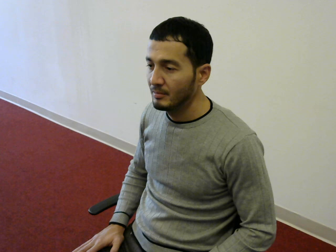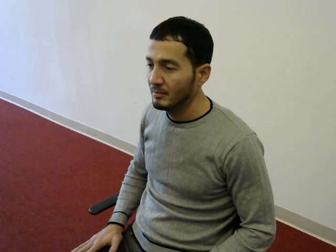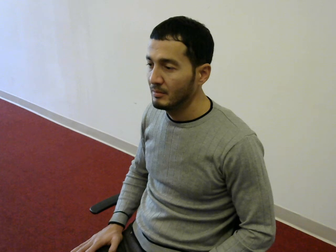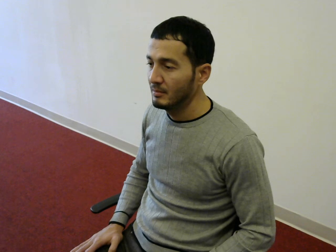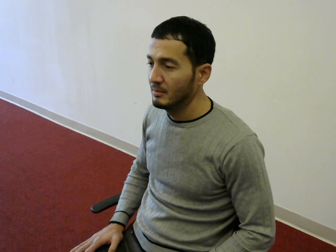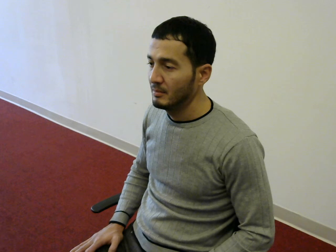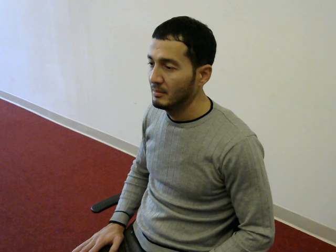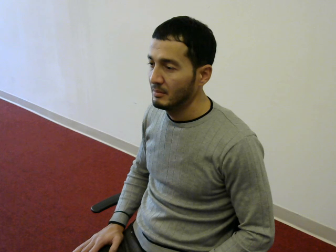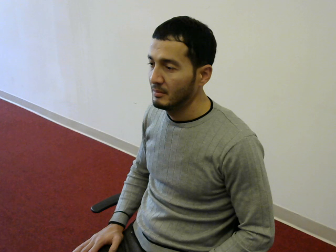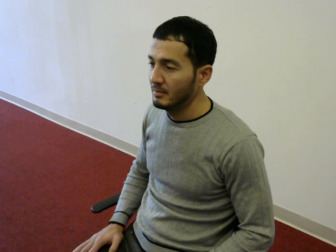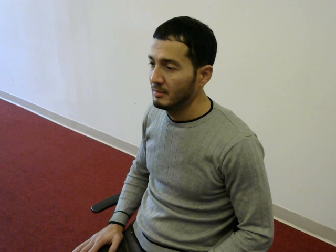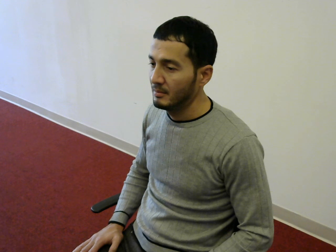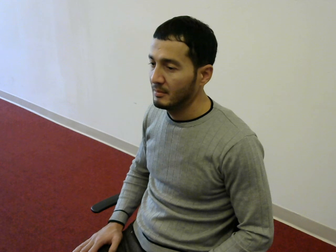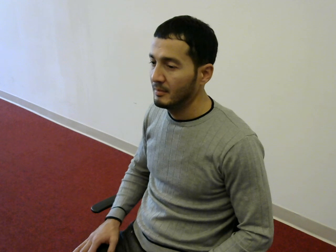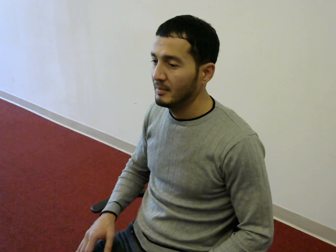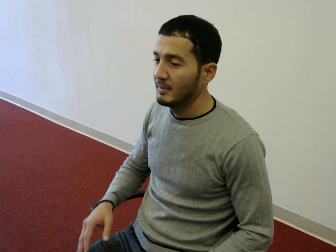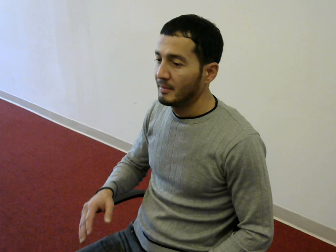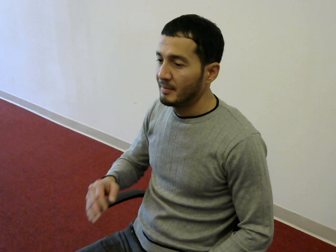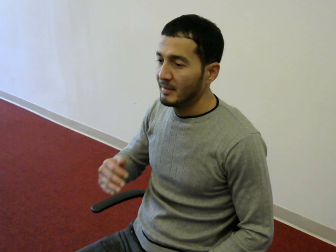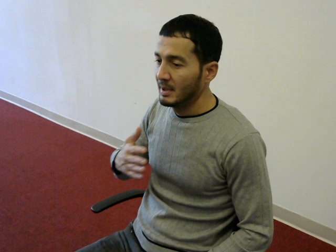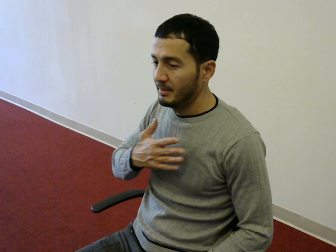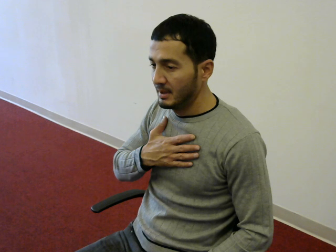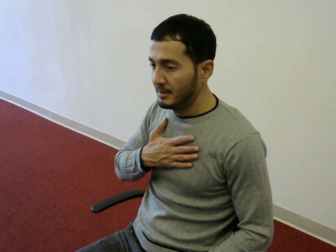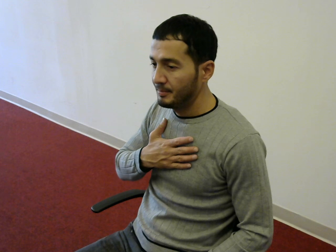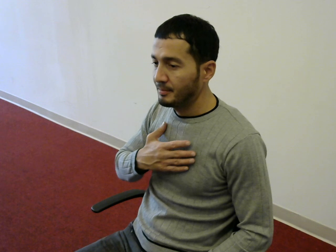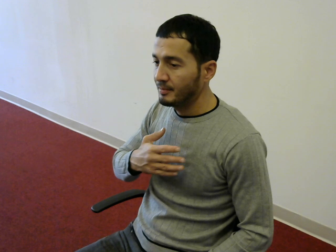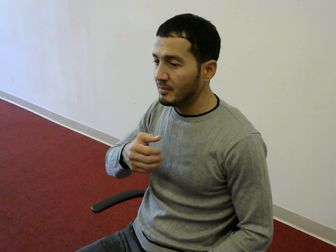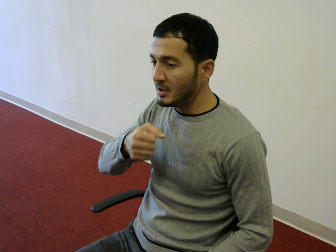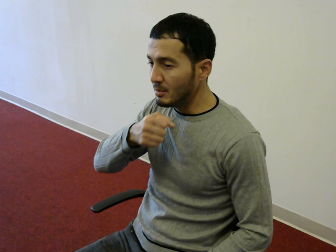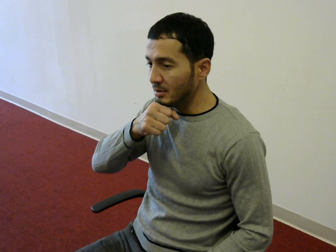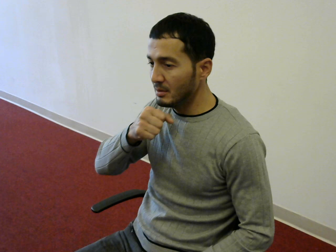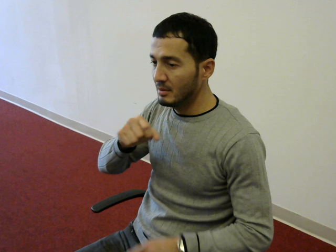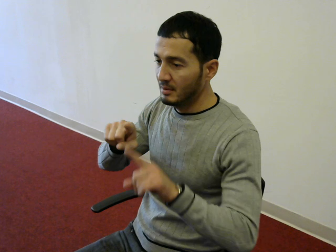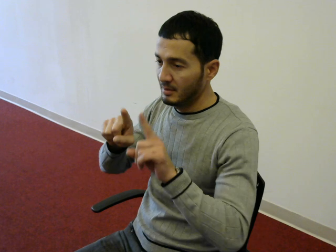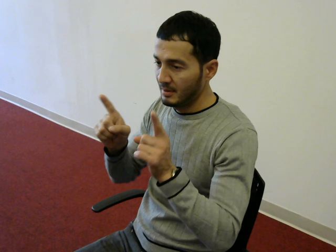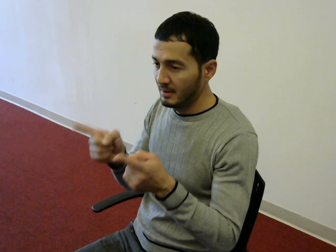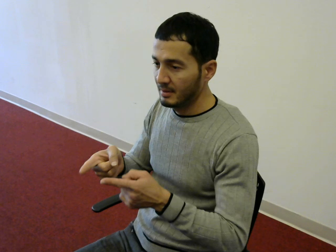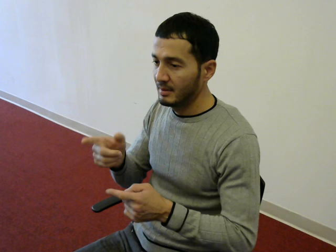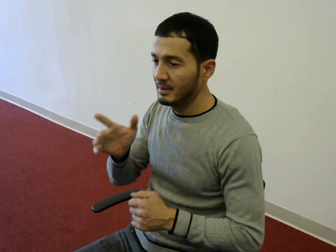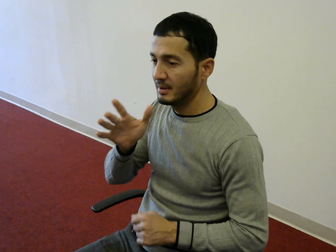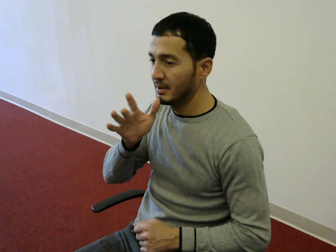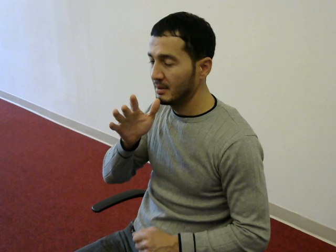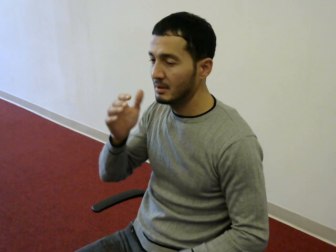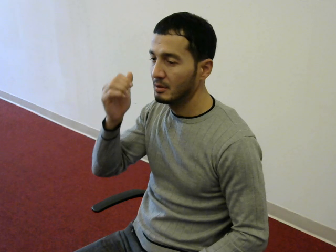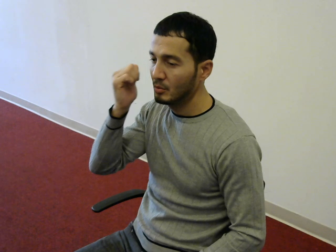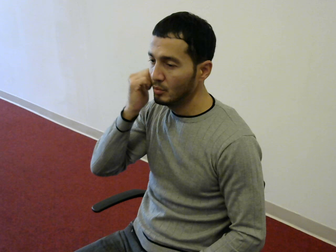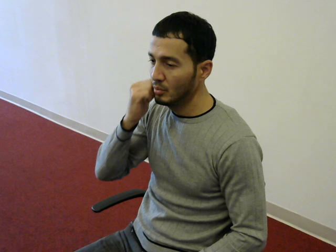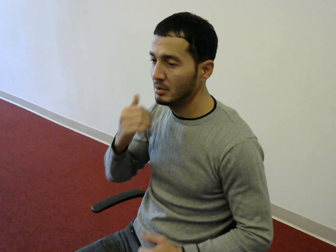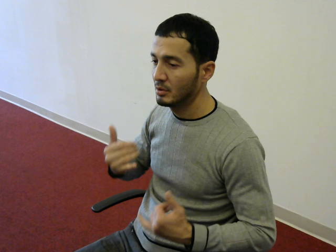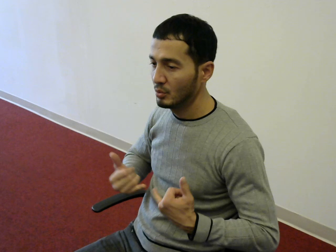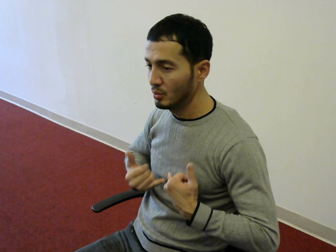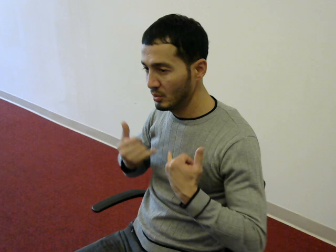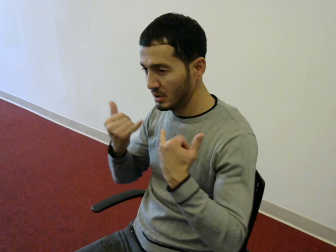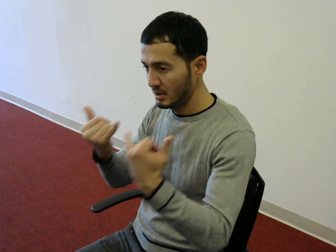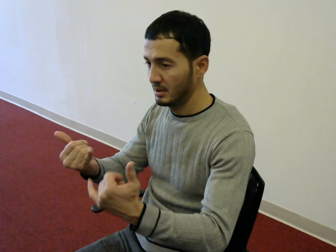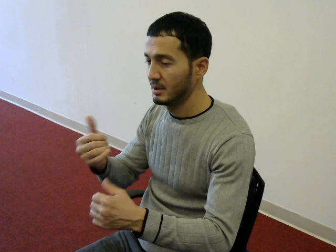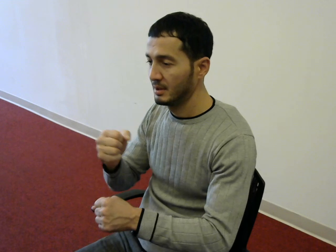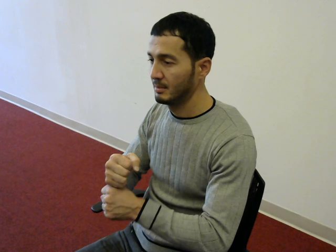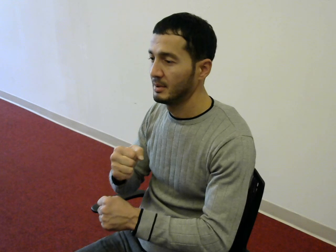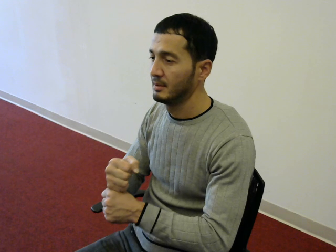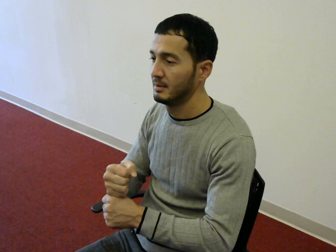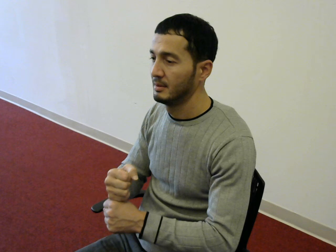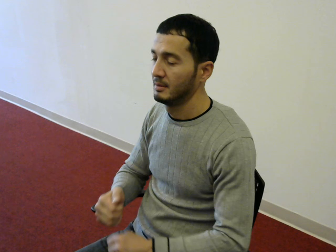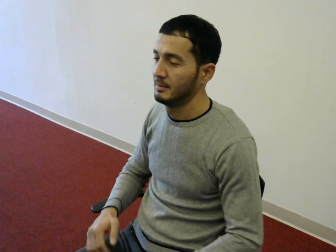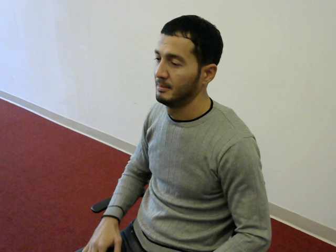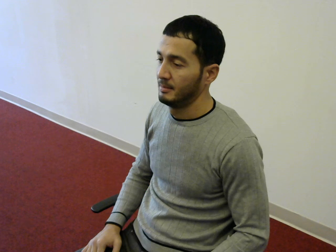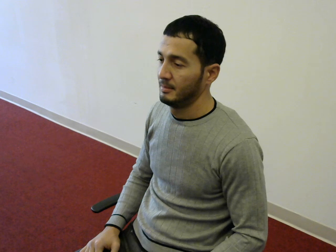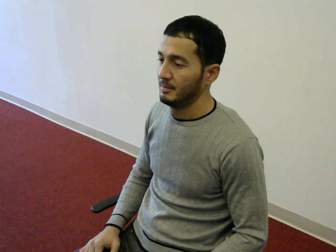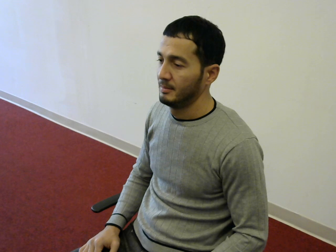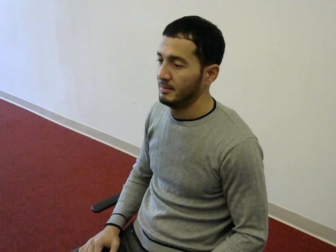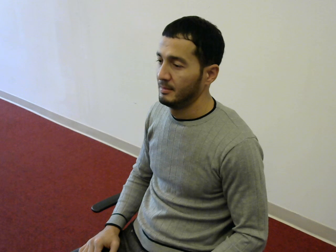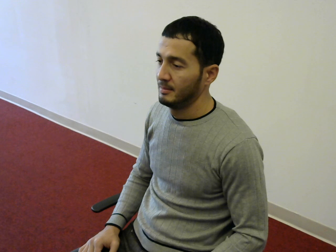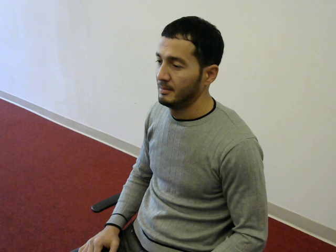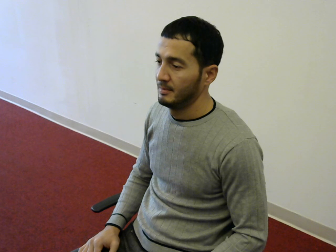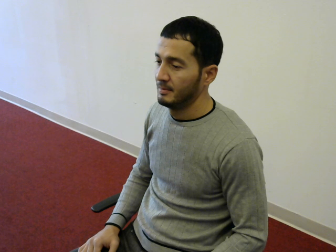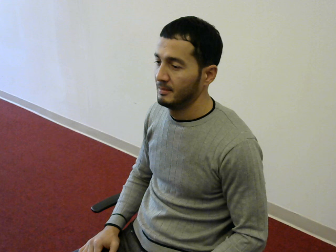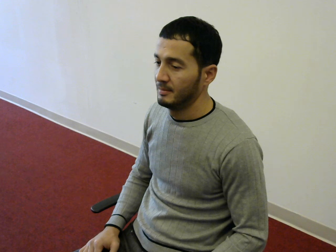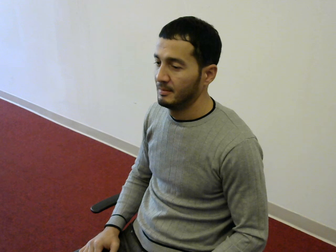Mən böyüklərə (yaşlılara) hörmət edirəm